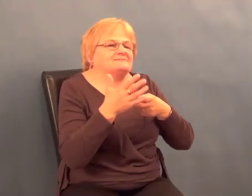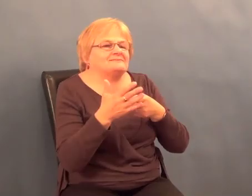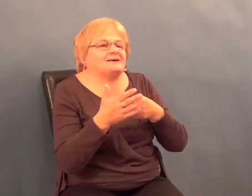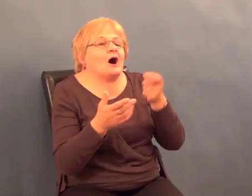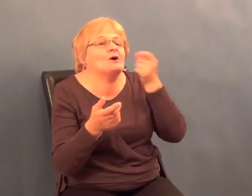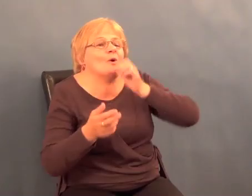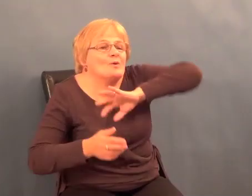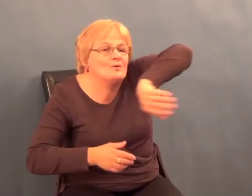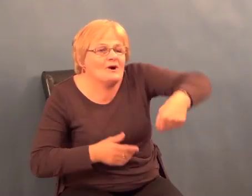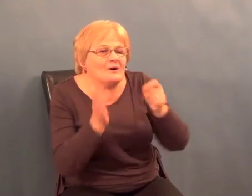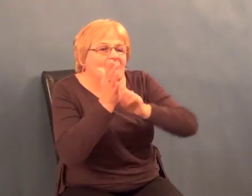Kot chciał ukraść ptaszka.